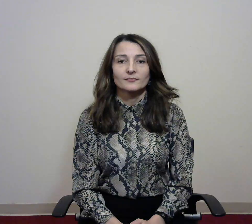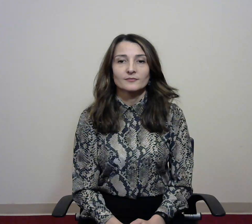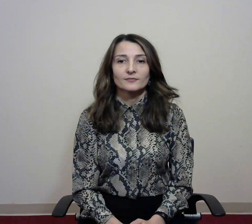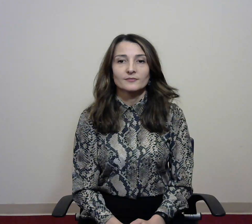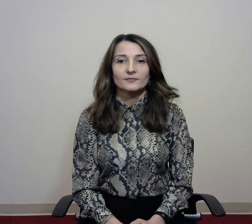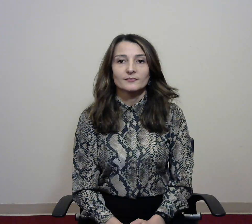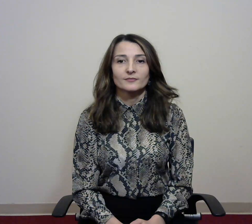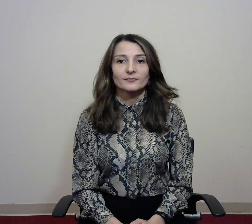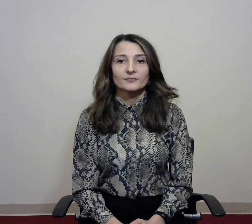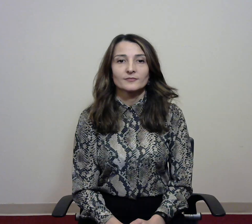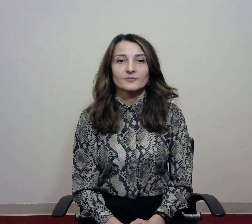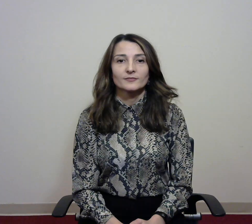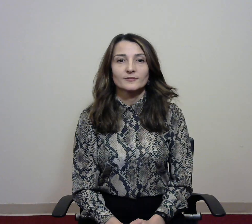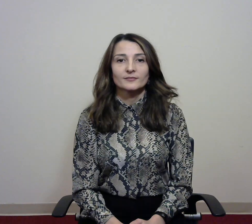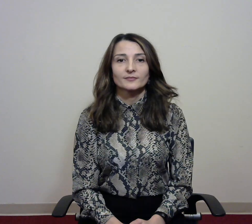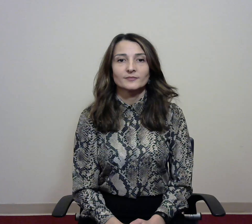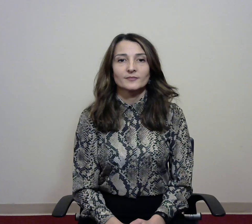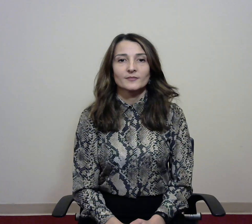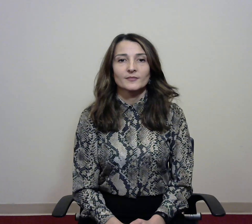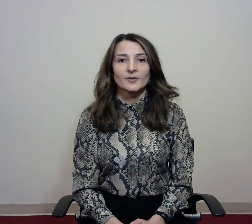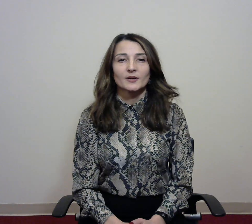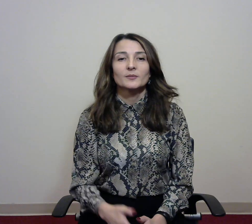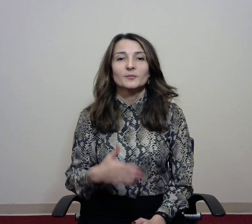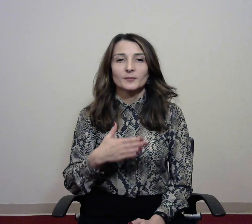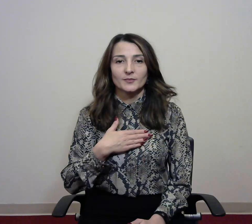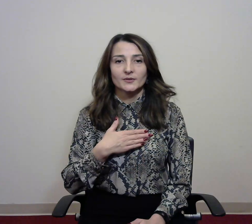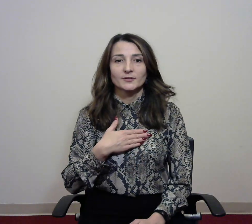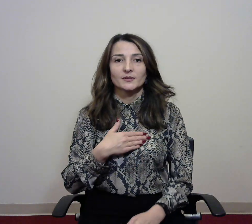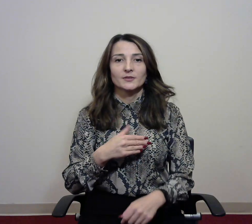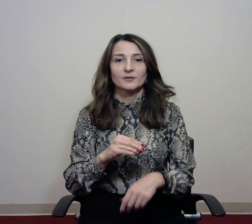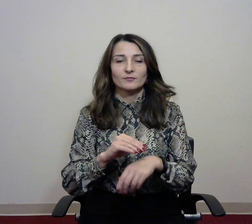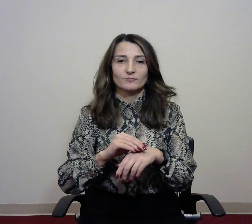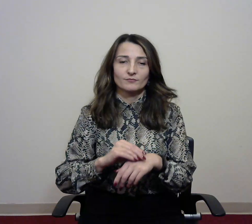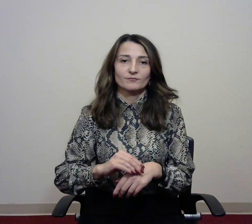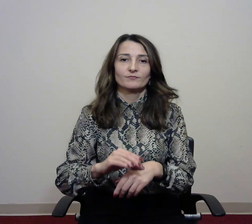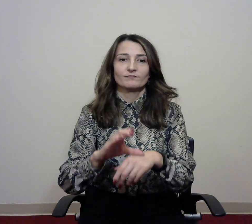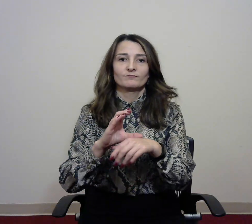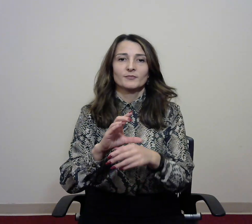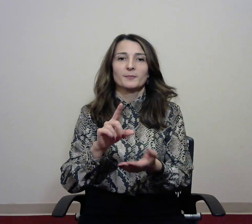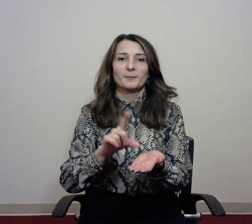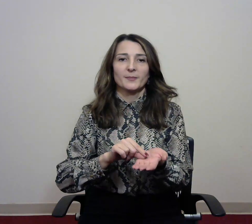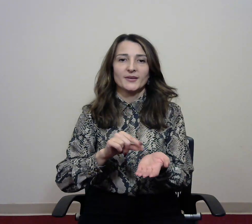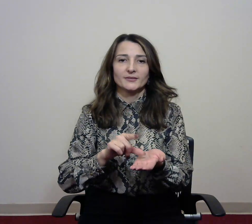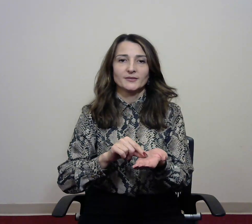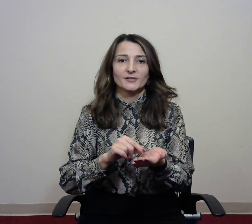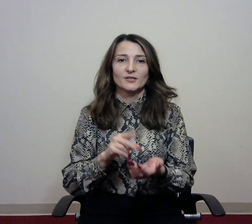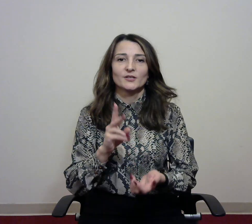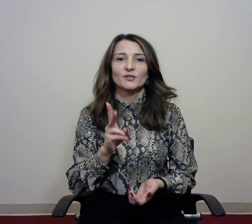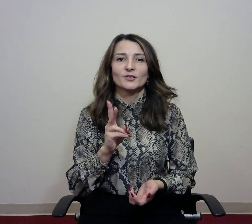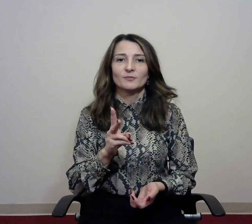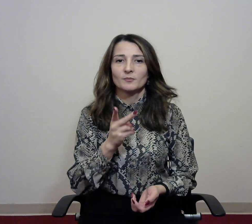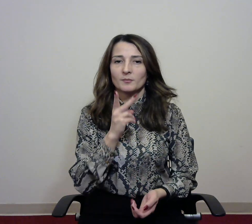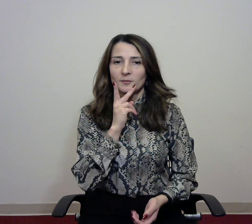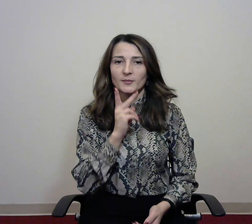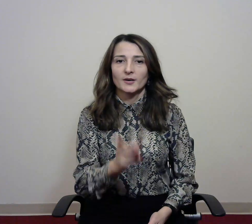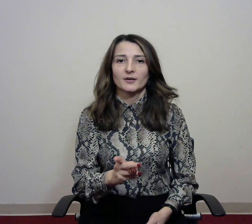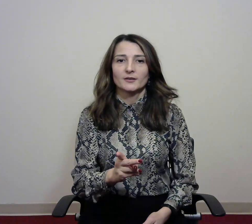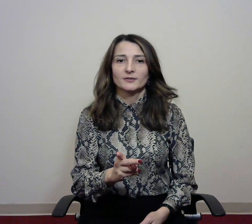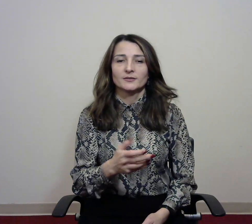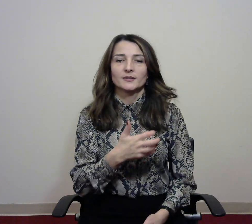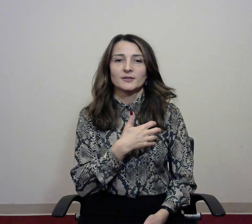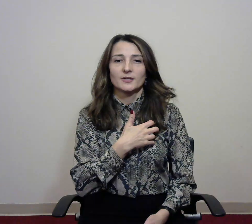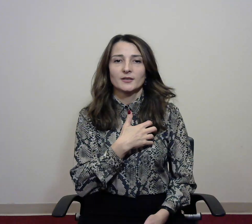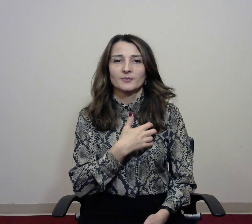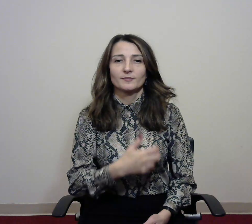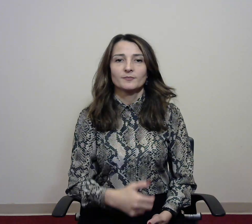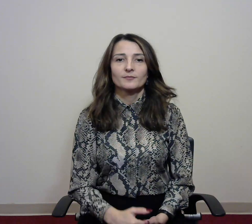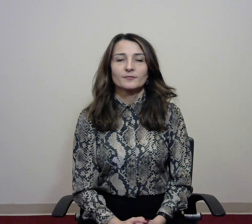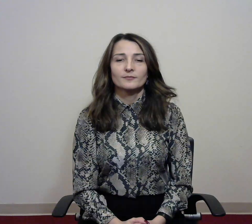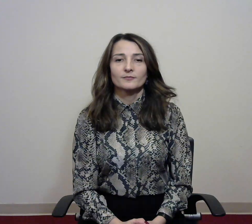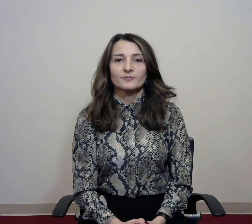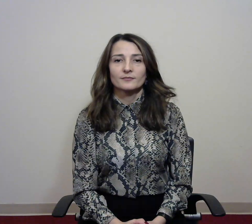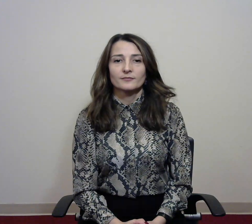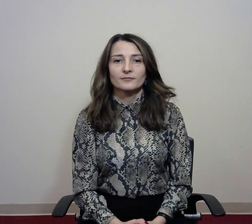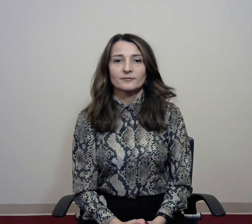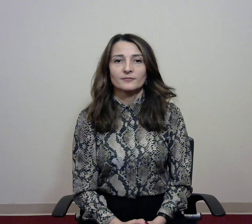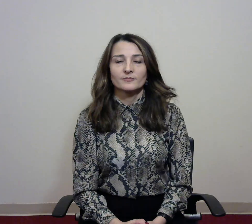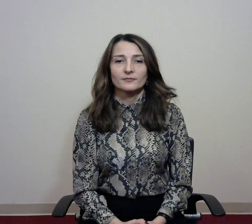Mən yığılmış pensiya kapitalıma baxmaq istəyirəm